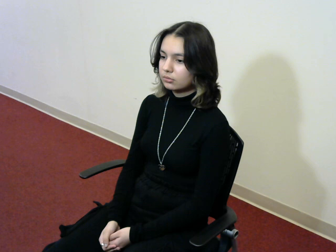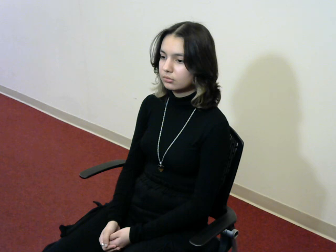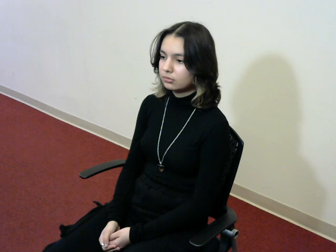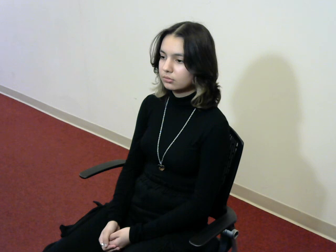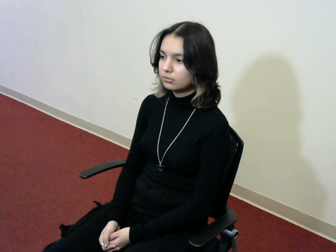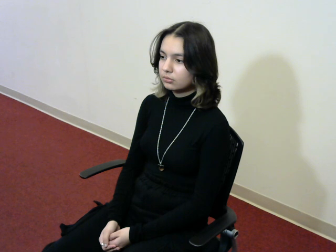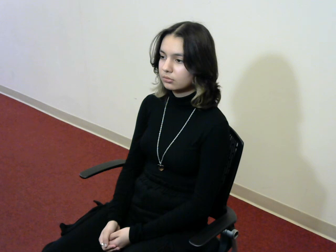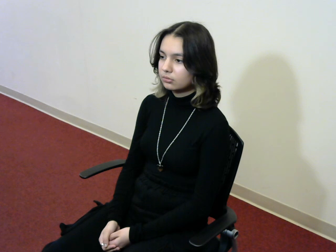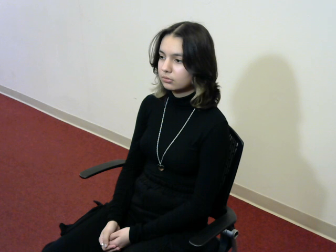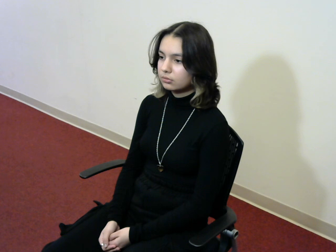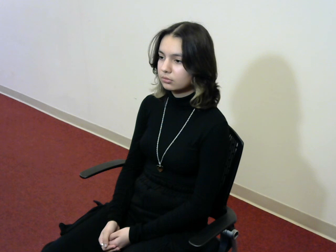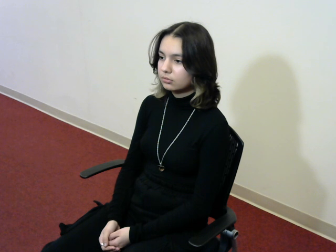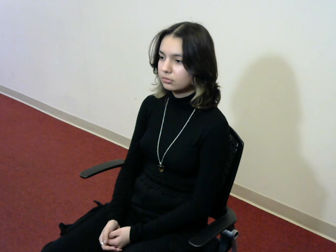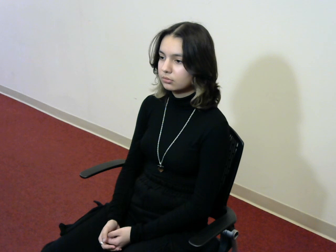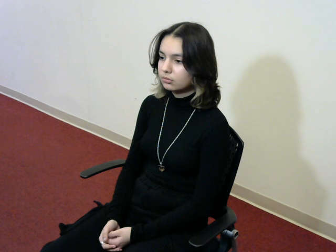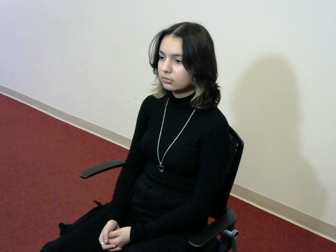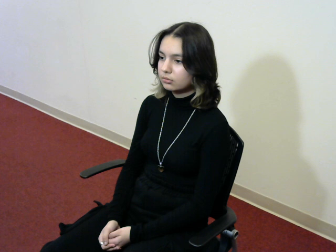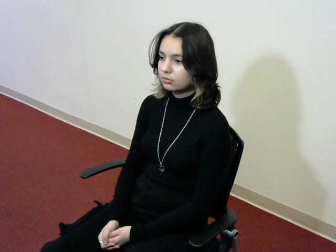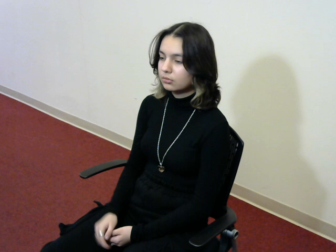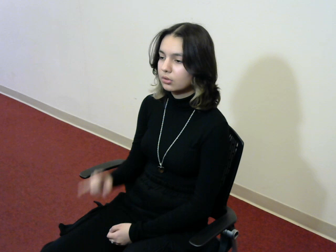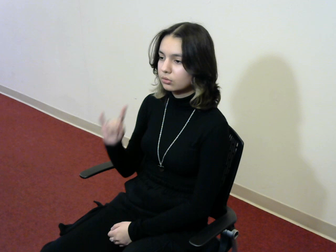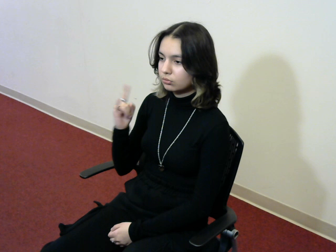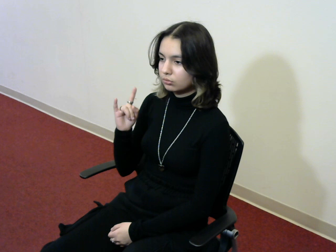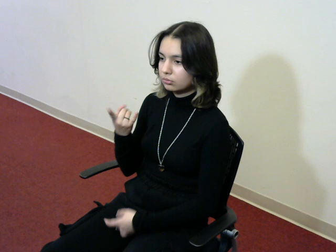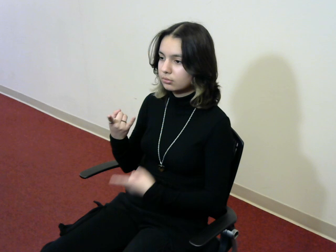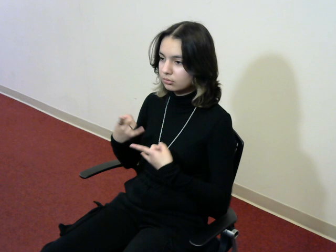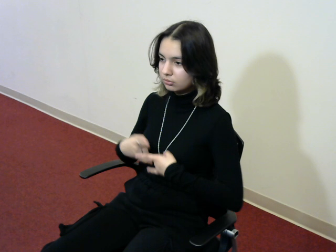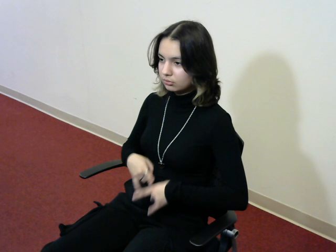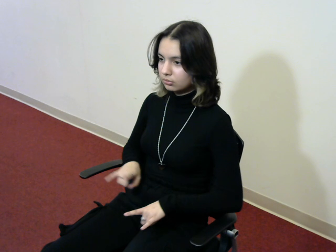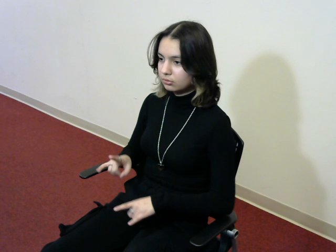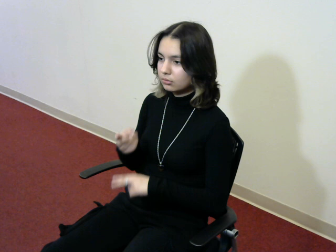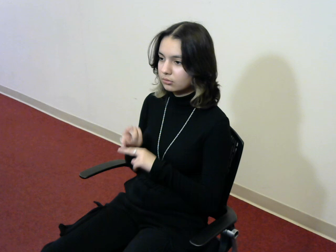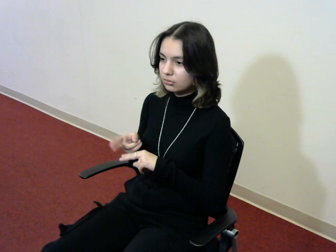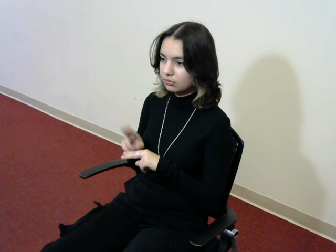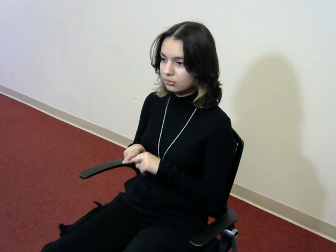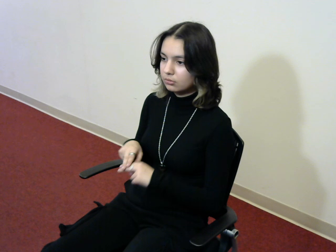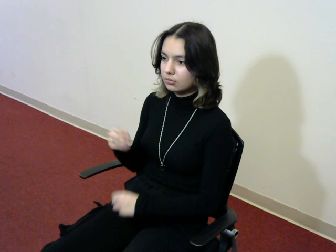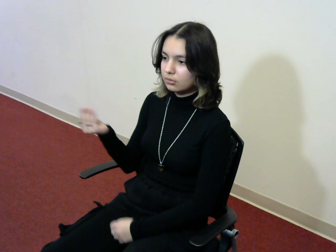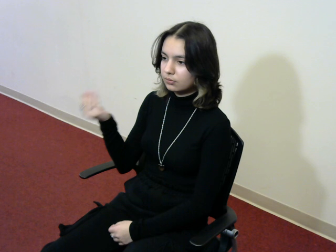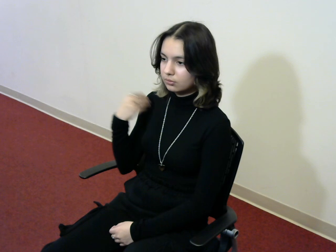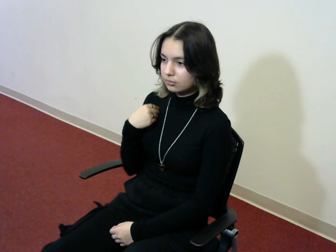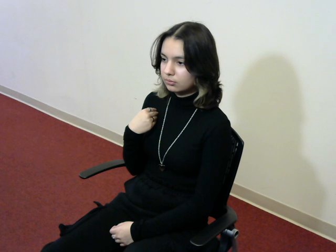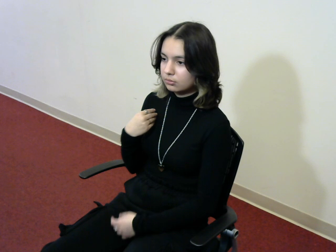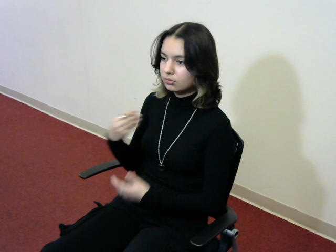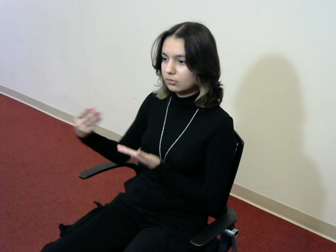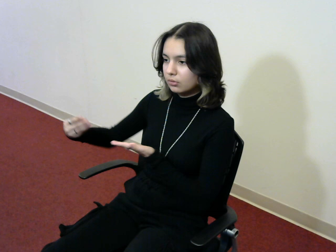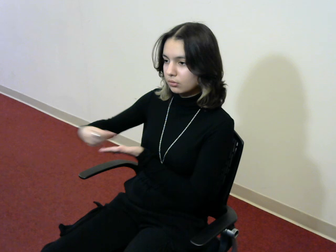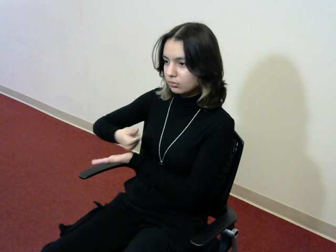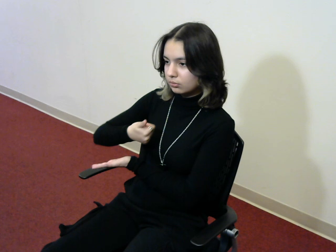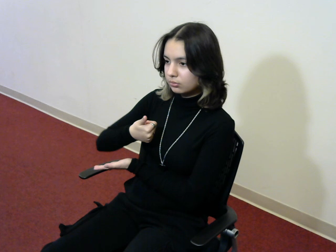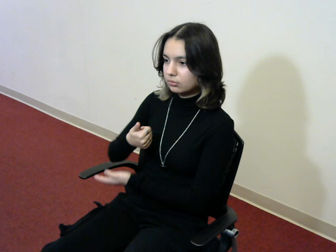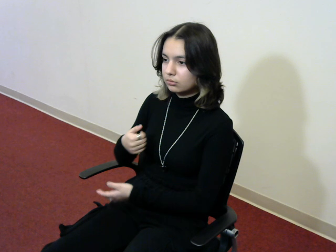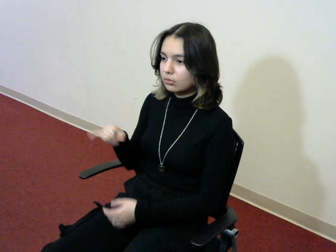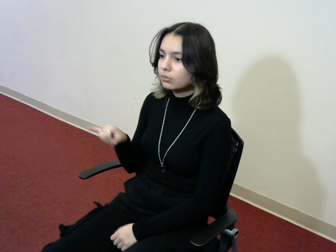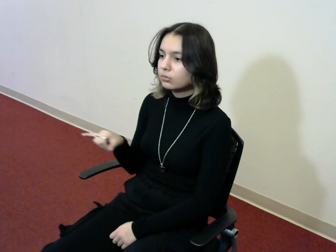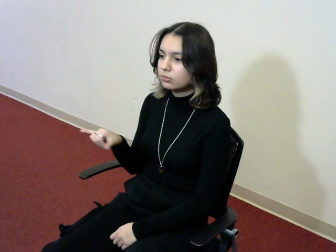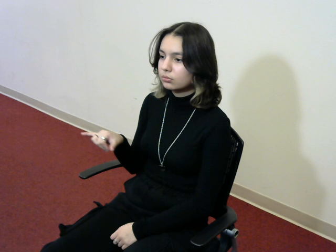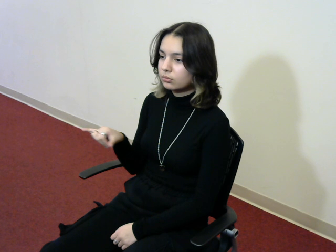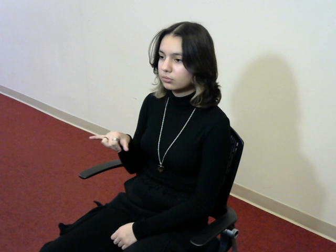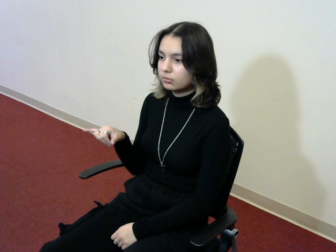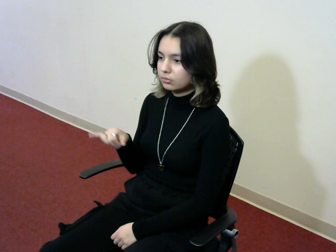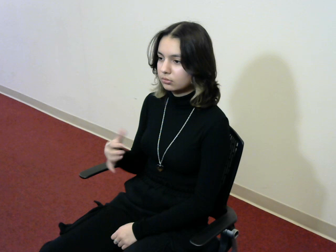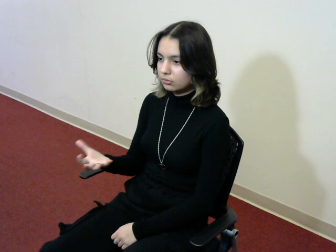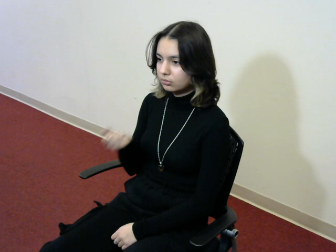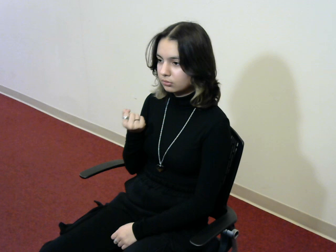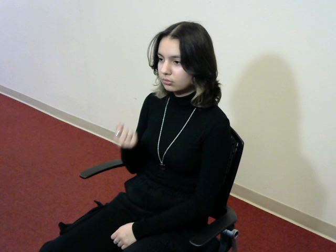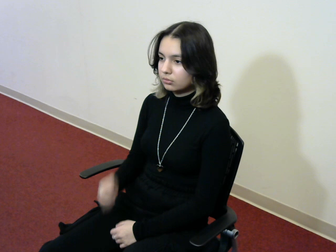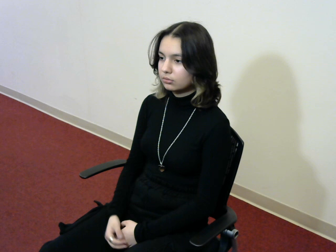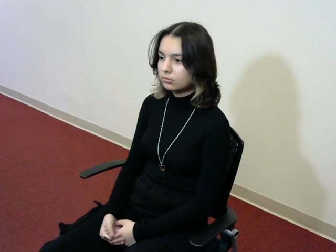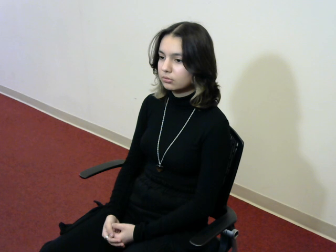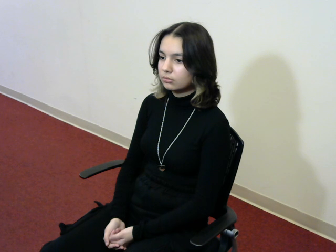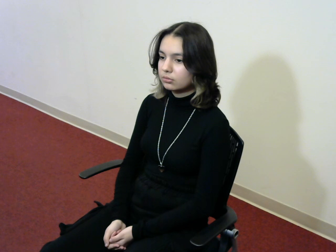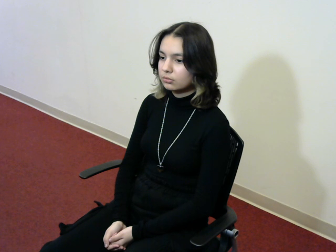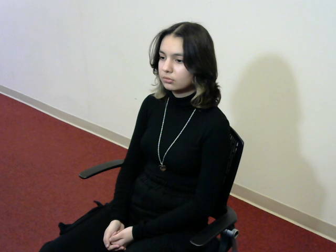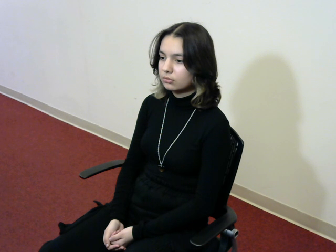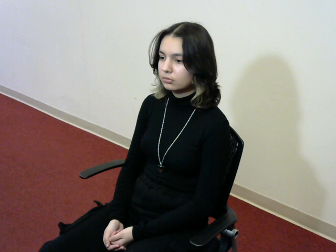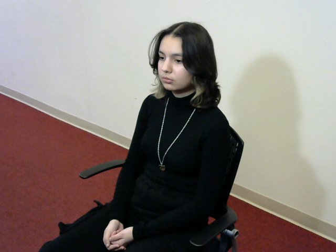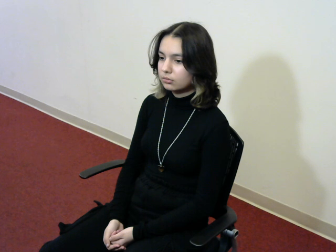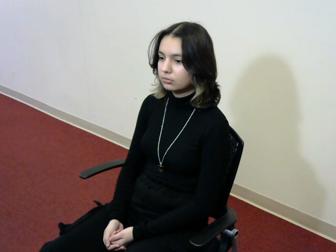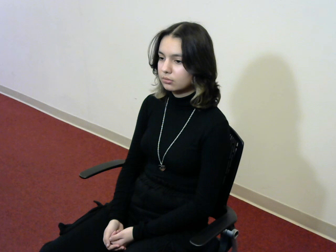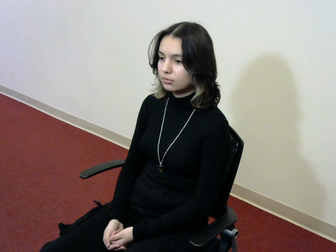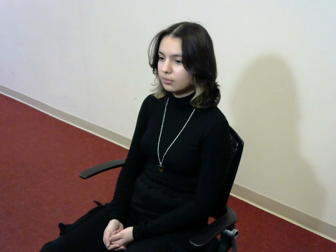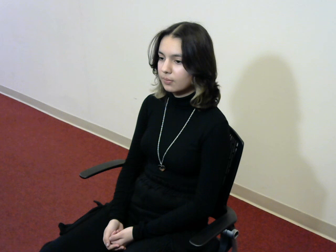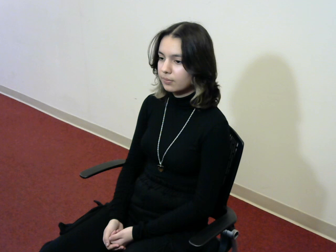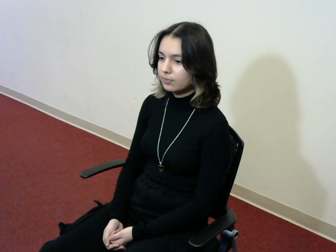Uşağın doğulmasına görə verilən ödəniş hardan alınır?